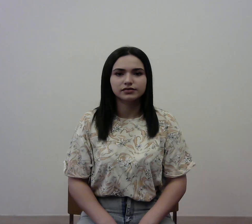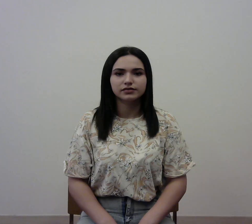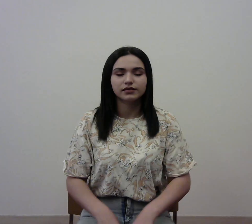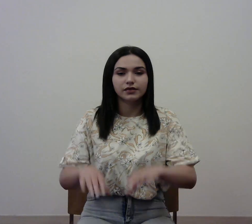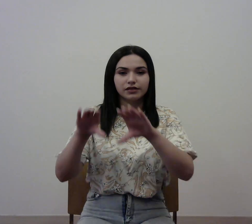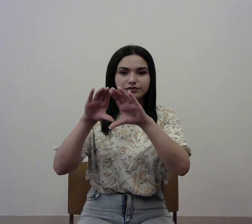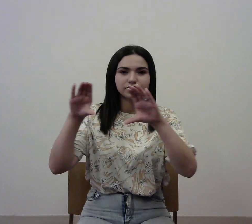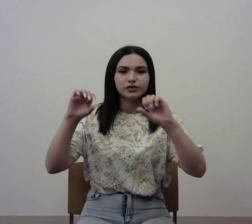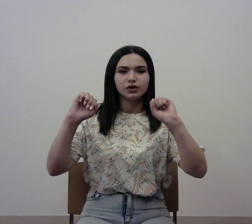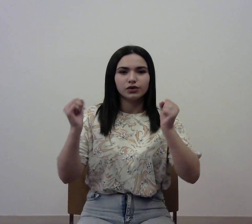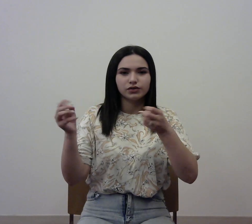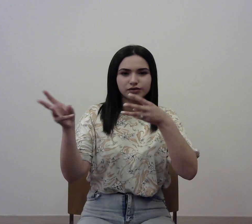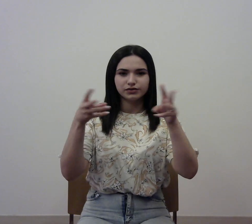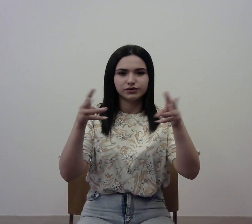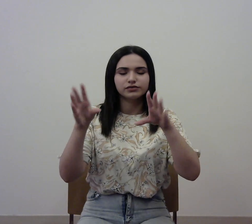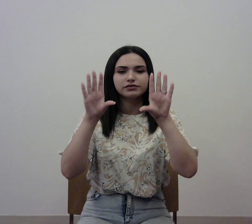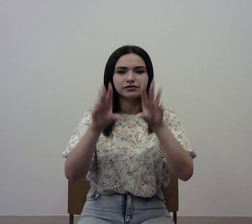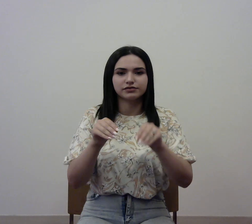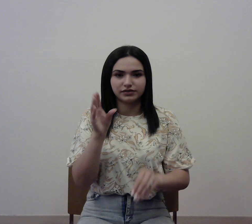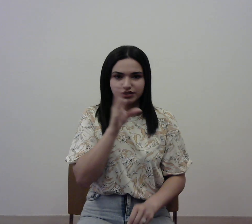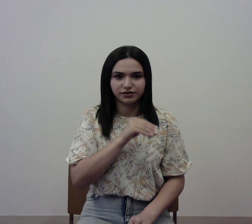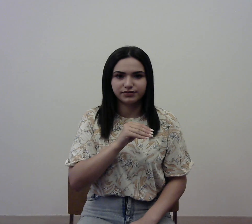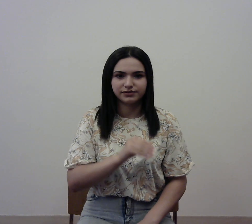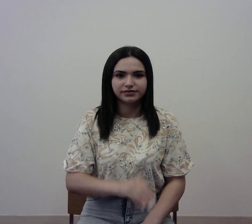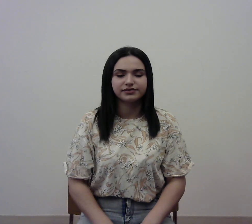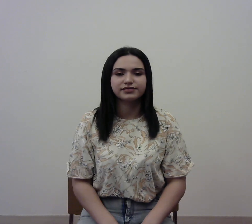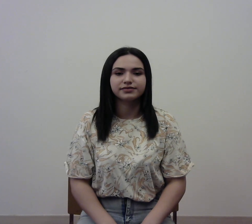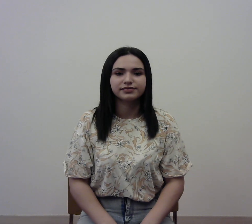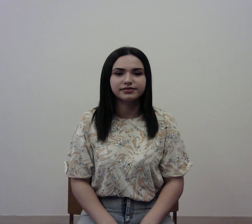Kondisioneri söndürə bilərsinizmi?